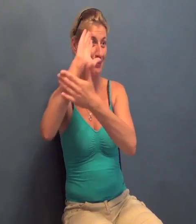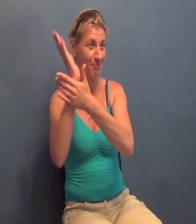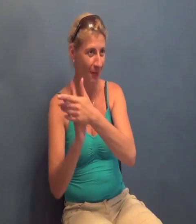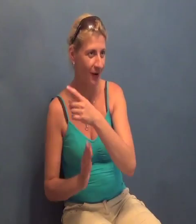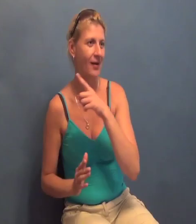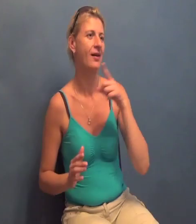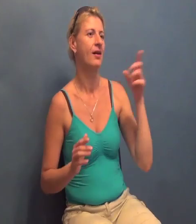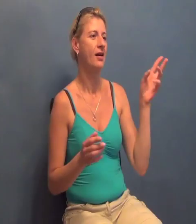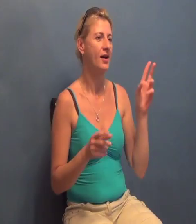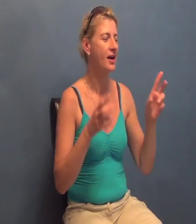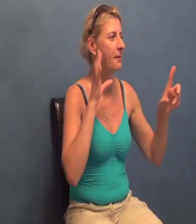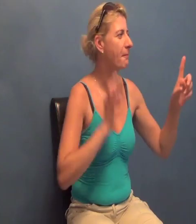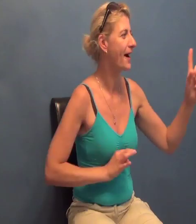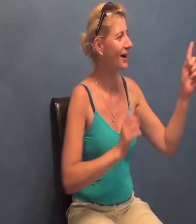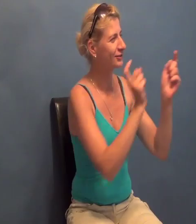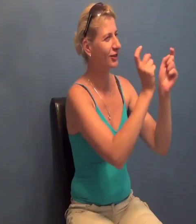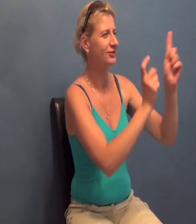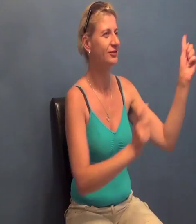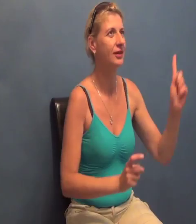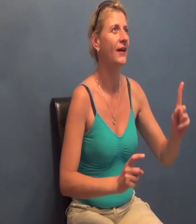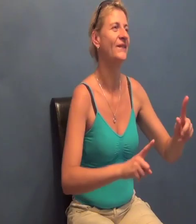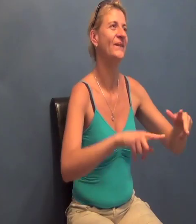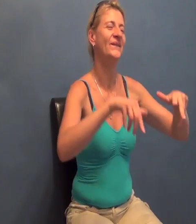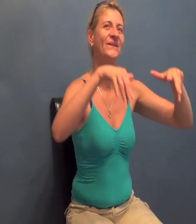Jakaś pani, sąsiadka, wychodzi i jest zdenerwowana.